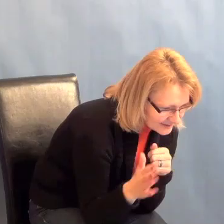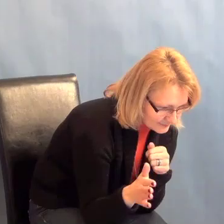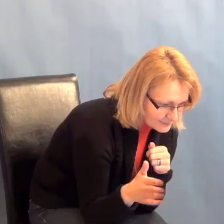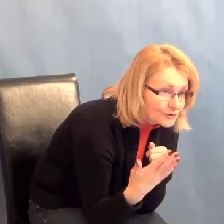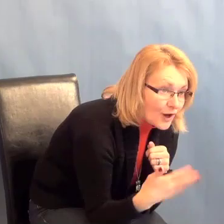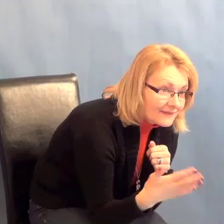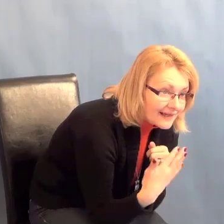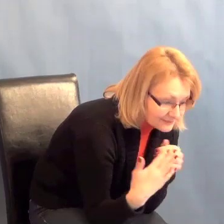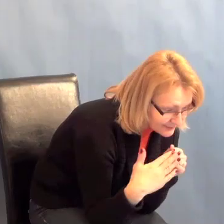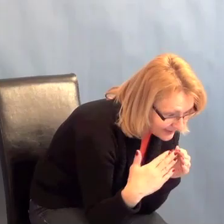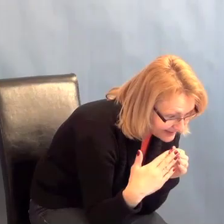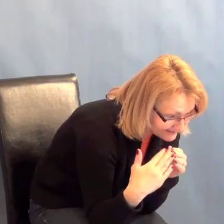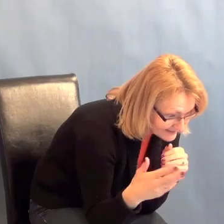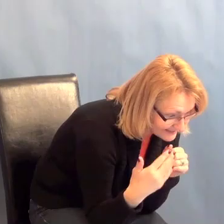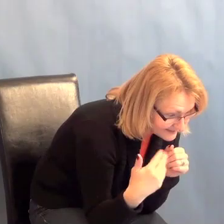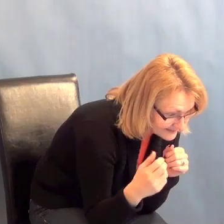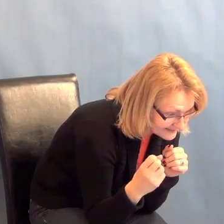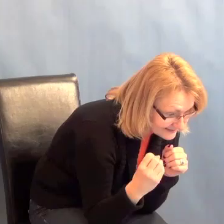Sprzątam w domu.